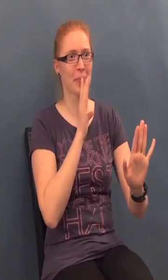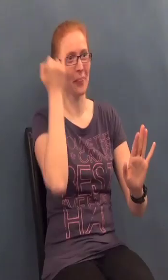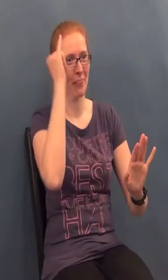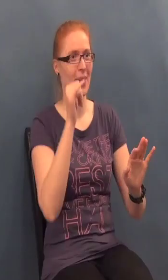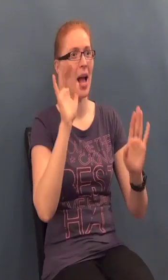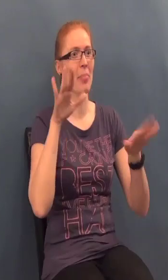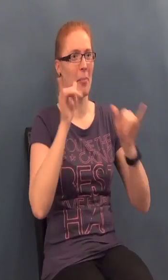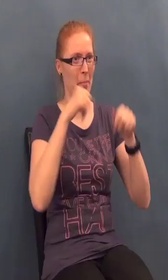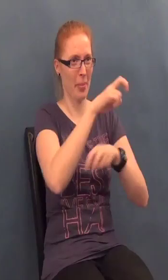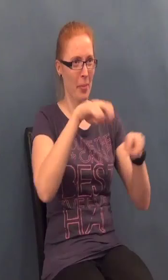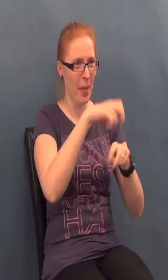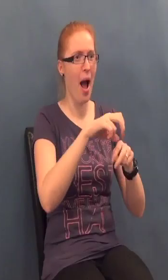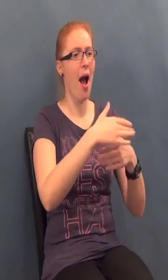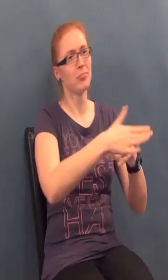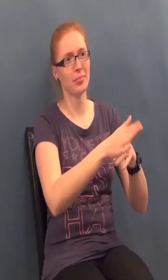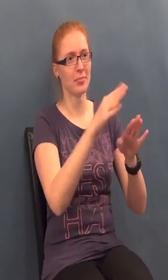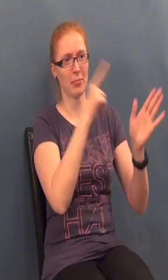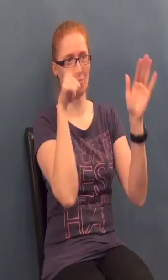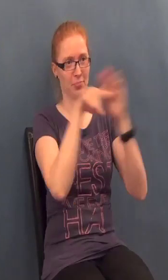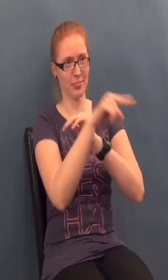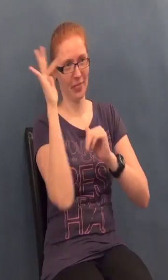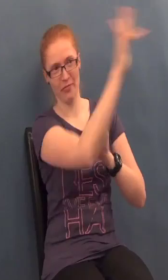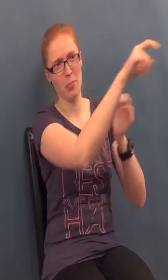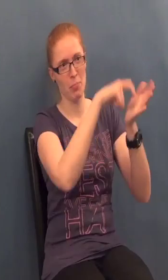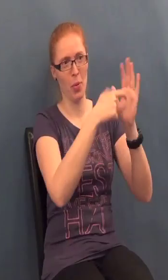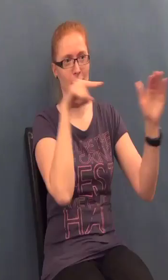Ptaszek krzyczy i próbuje uciekać, drzwi się otwierają, a ptaszek wylatuje z pokoju.